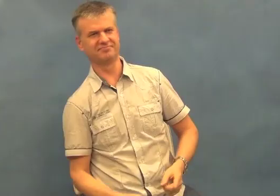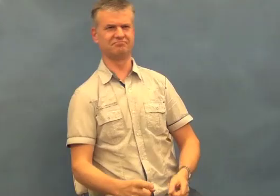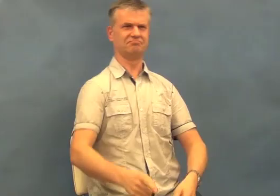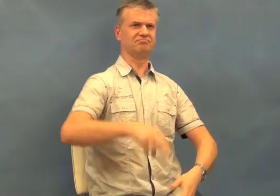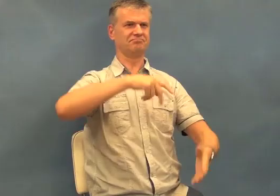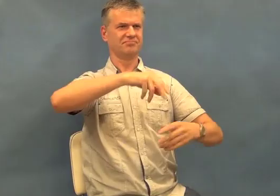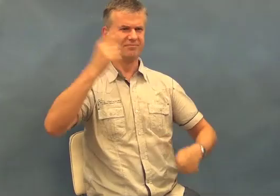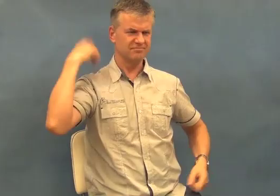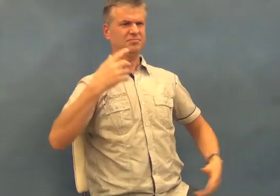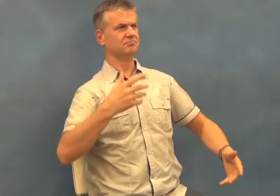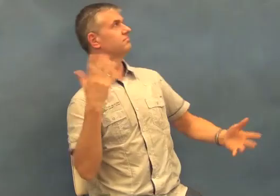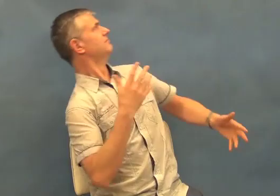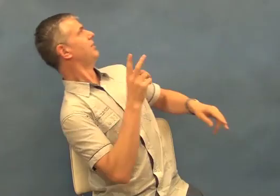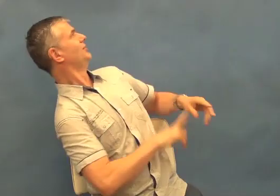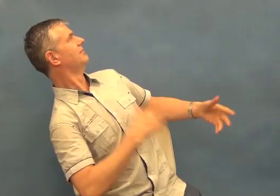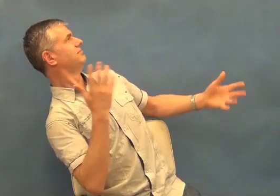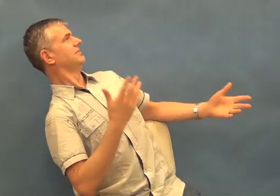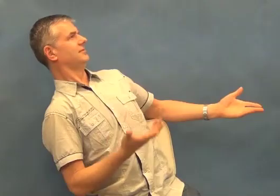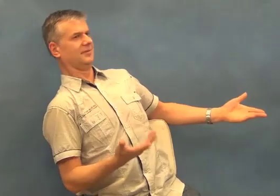Nagle zauważa policjanta z tyłu.